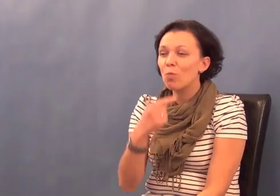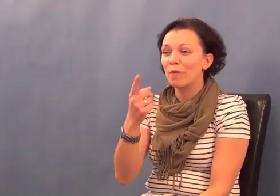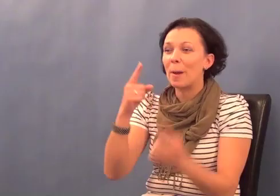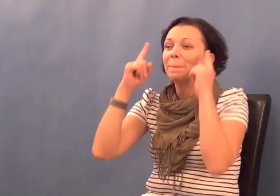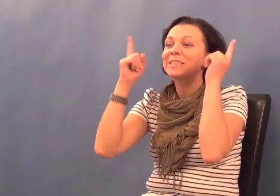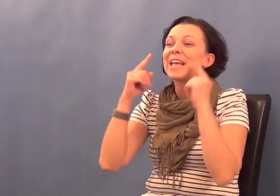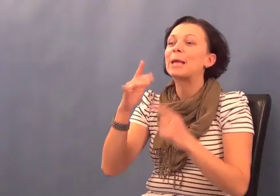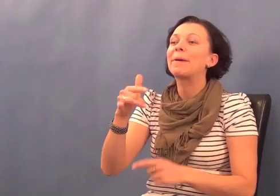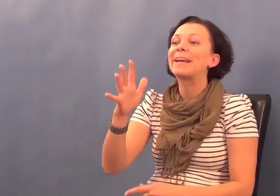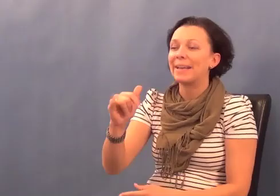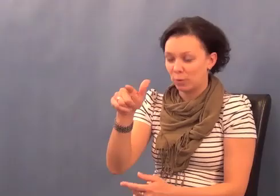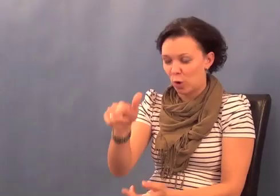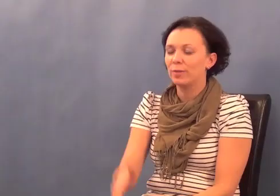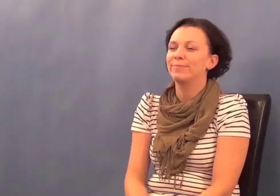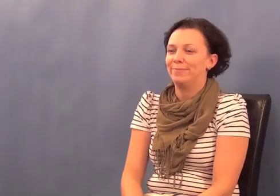Mówiłam, Mickey Miki.